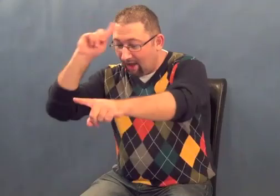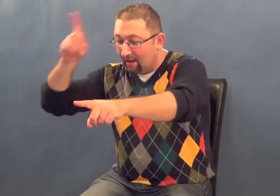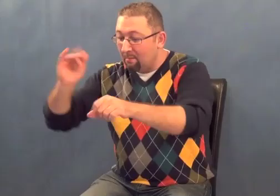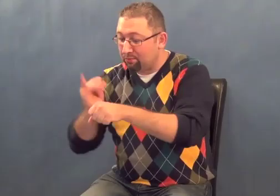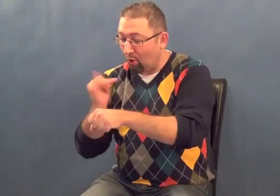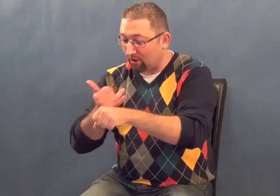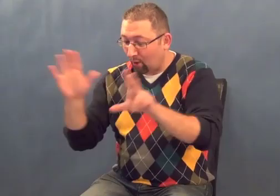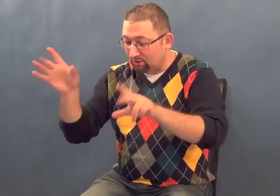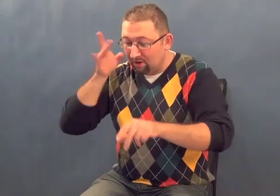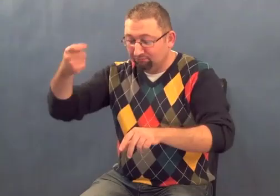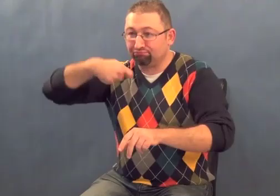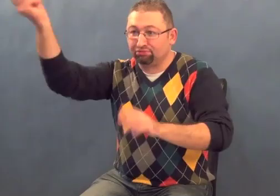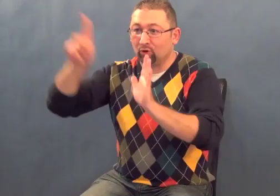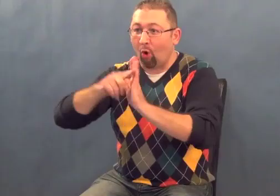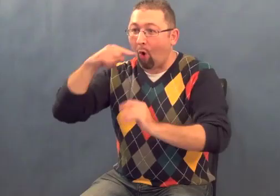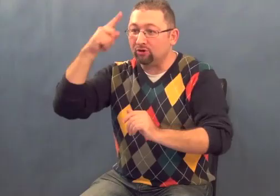W piątek o ósmej rano wyjeżdżam do Olsztyna.